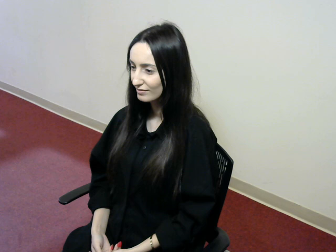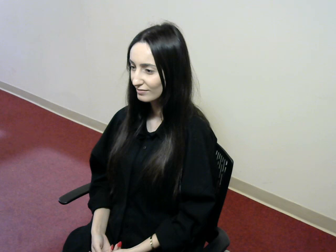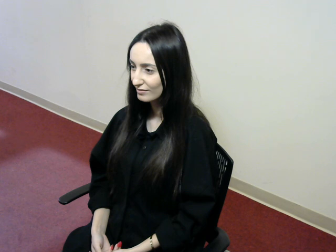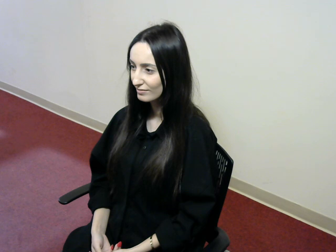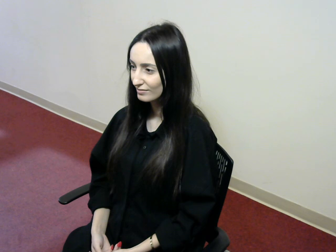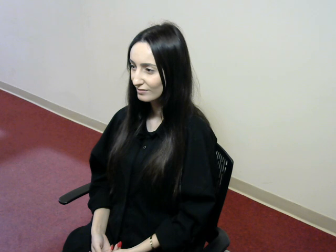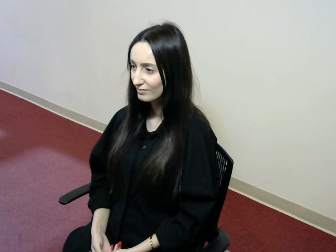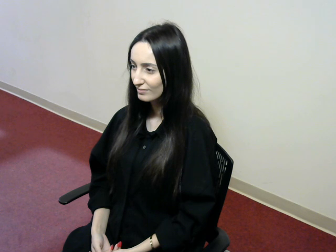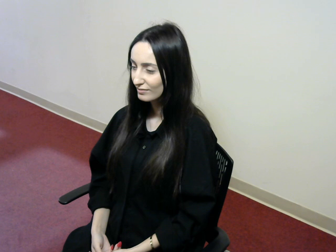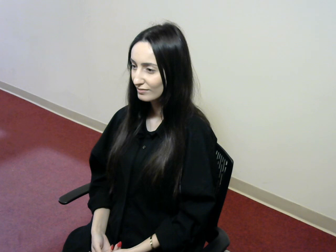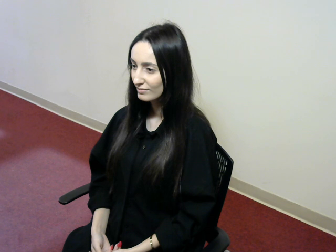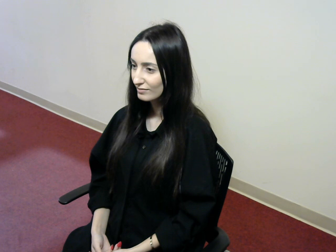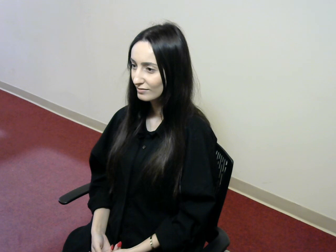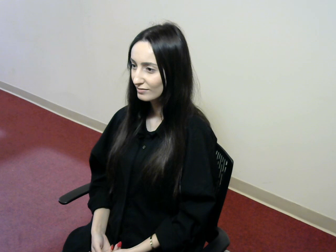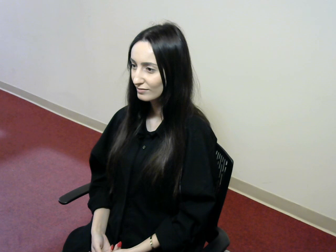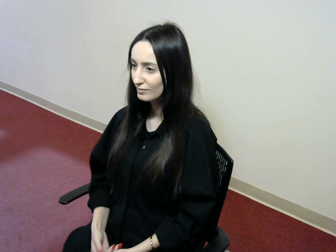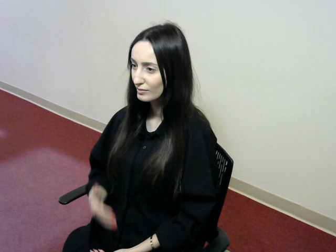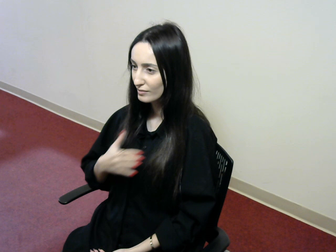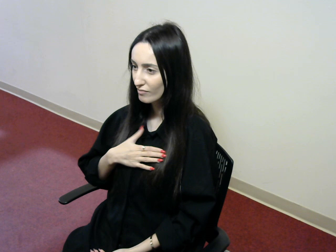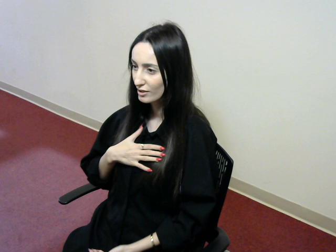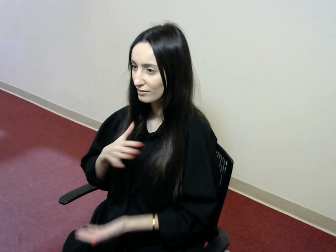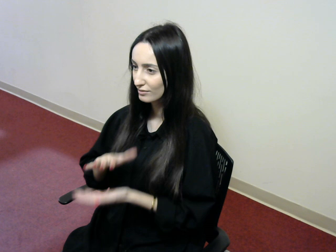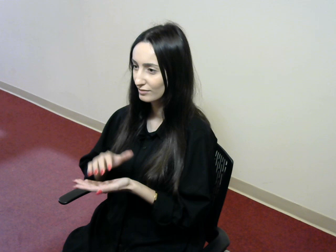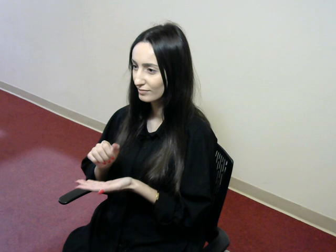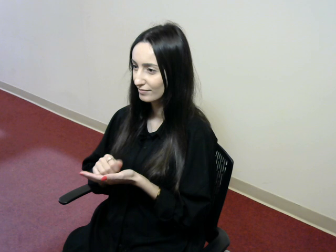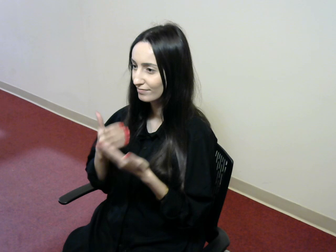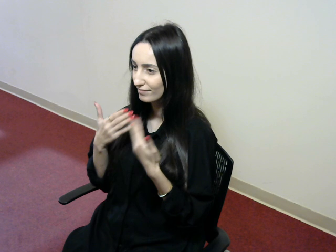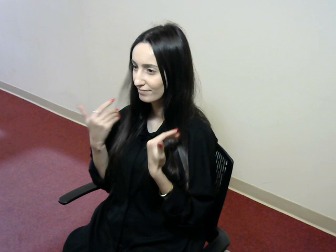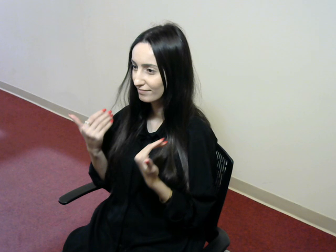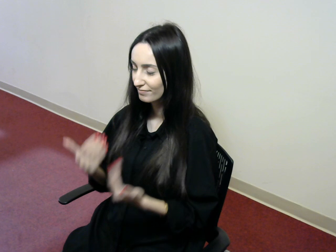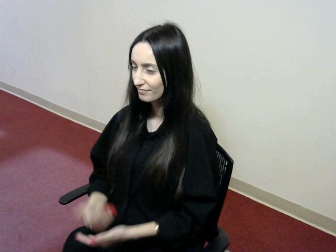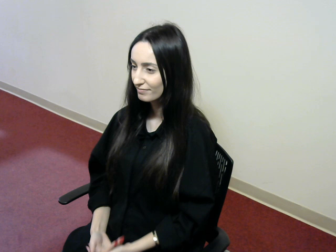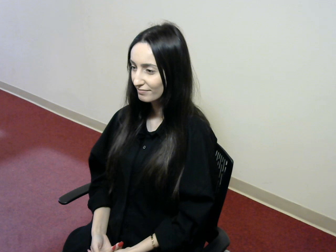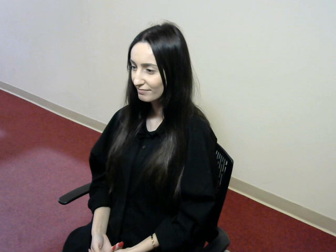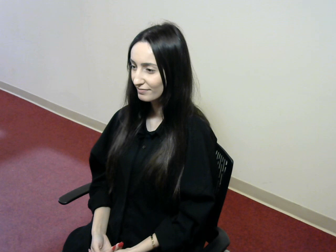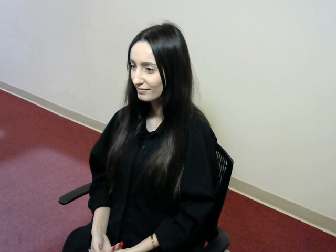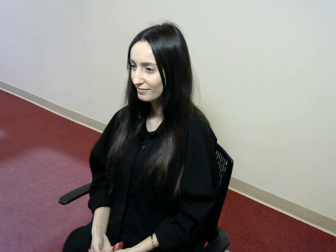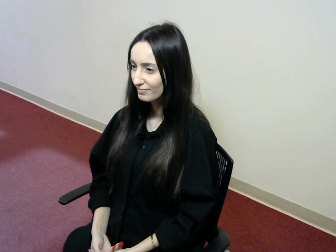Sənin ləqəbin nədir?